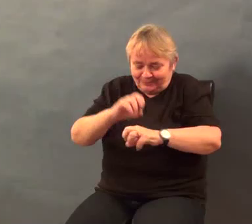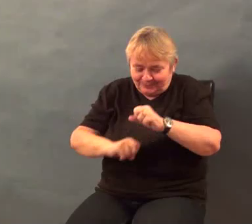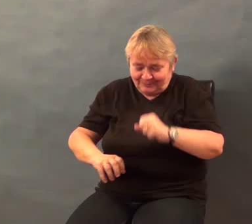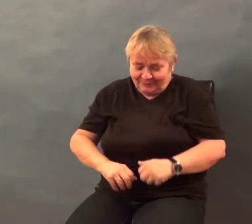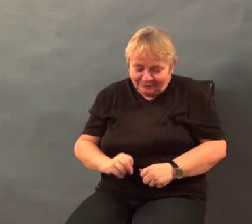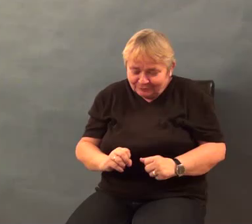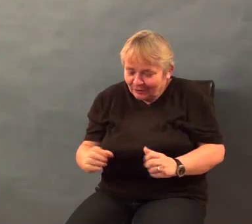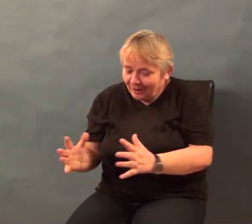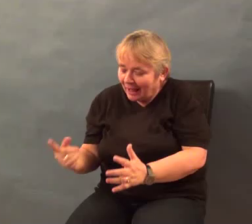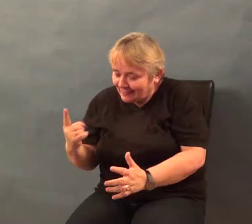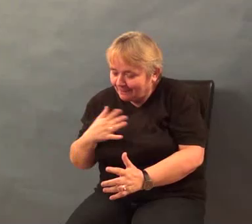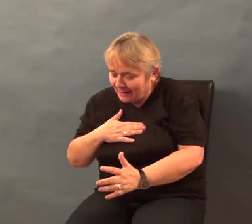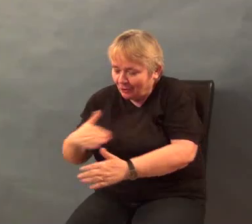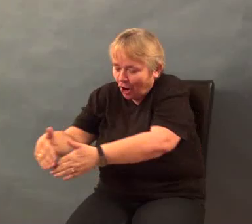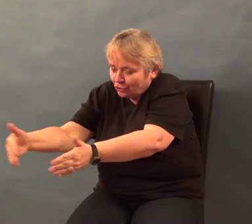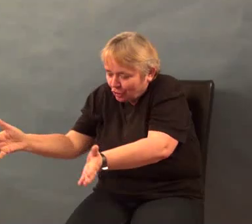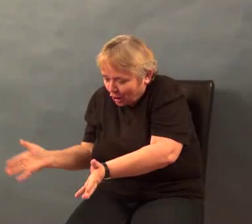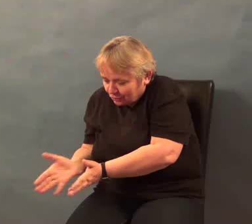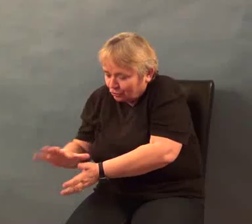Na dole ma już jeden pełny kosz.